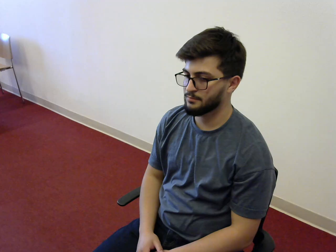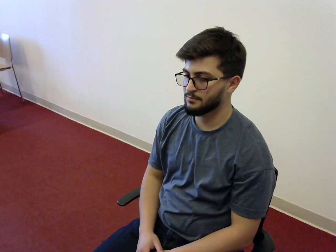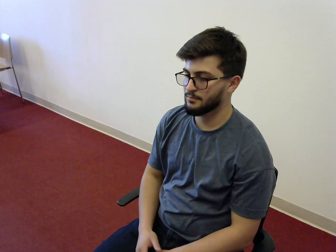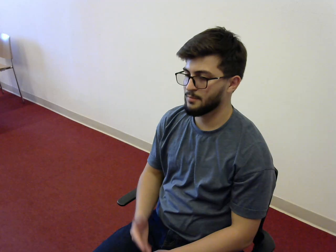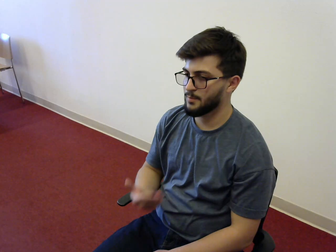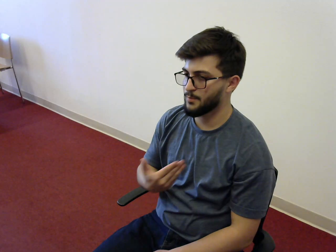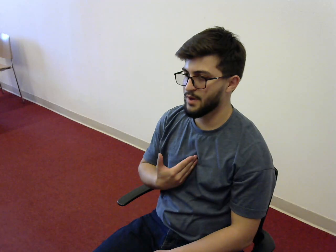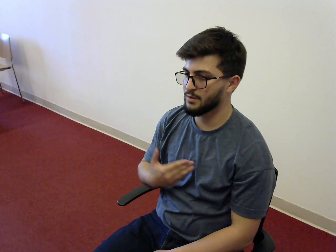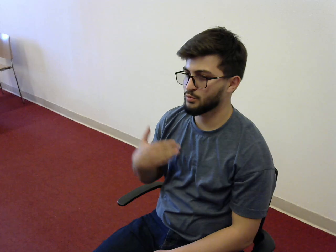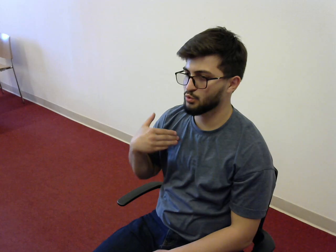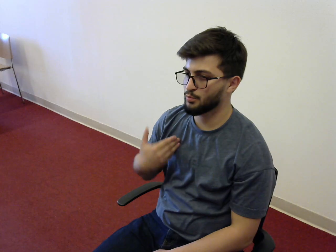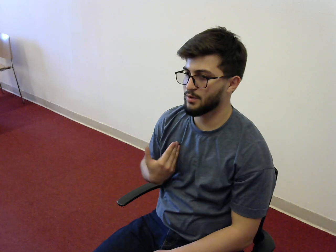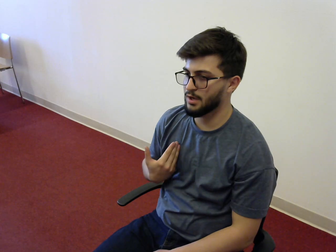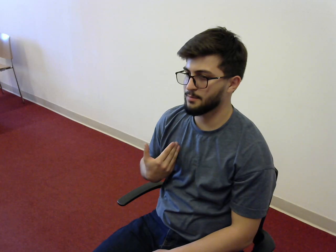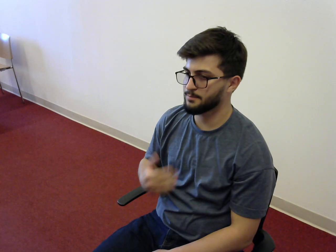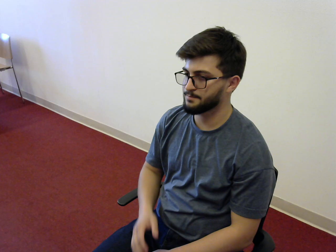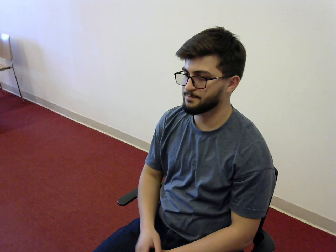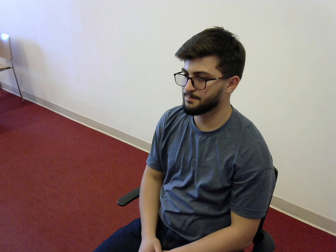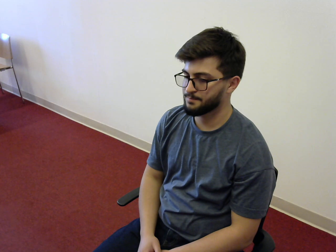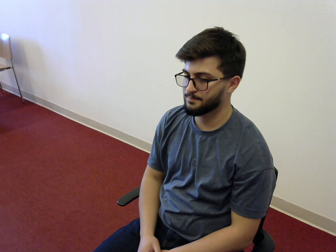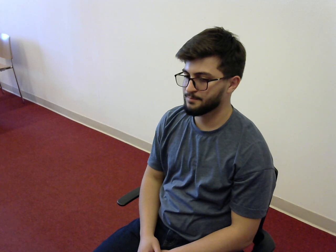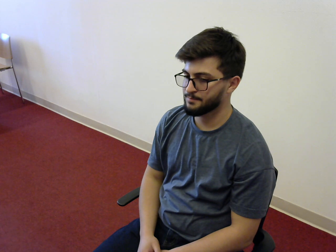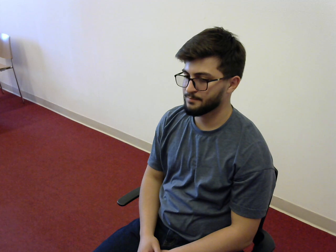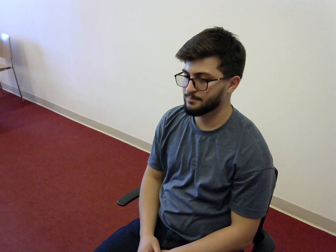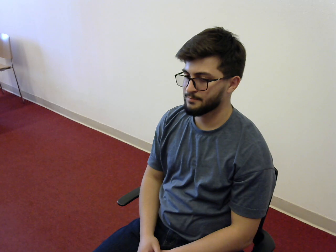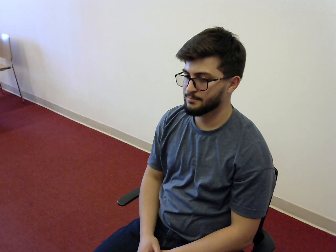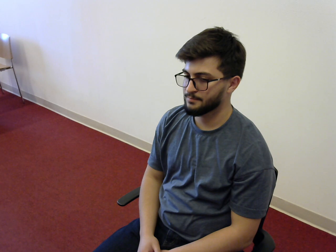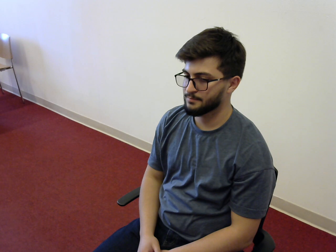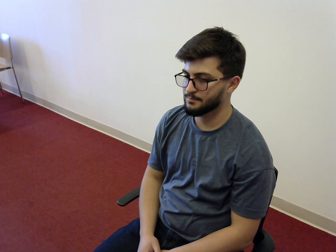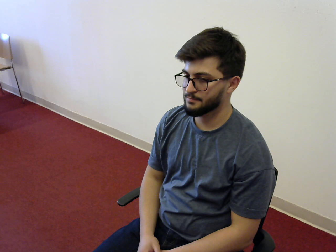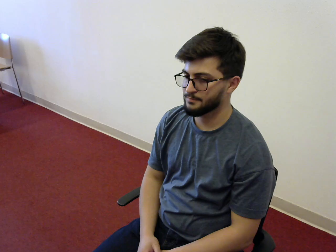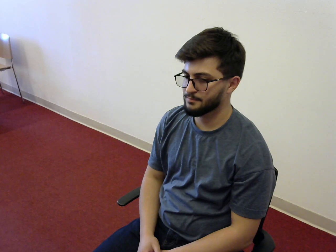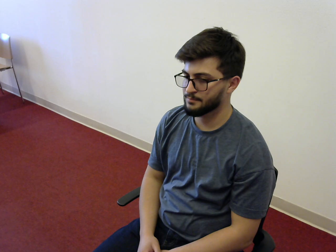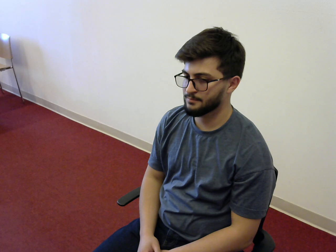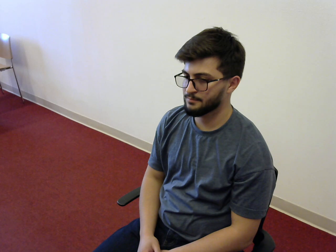Mən subayam